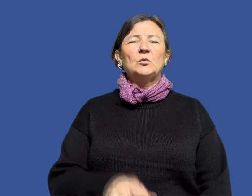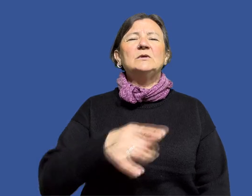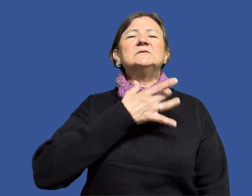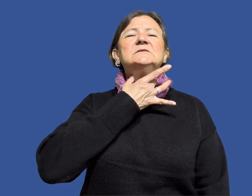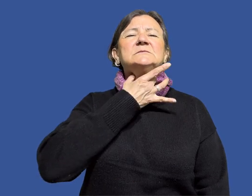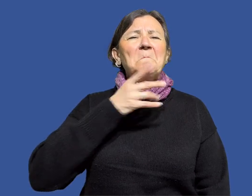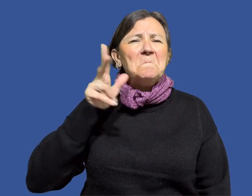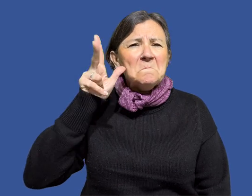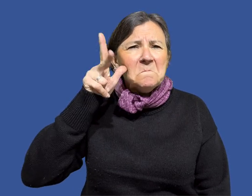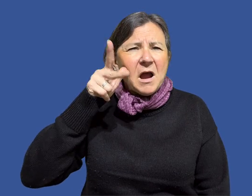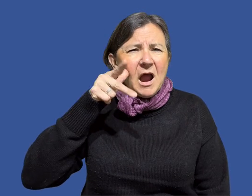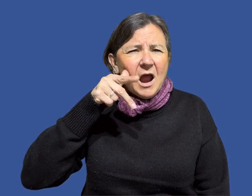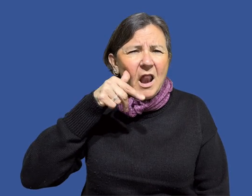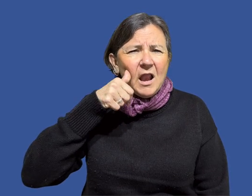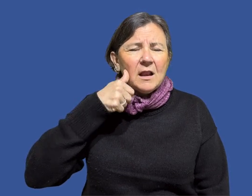Tens mal de coll?